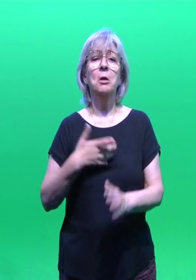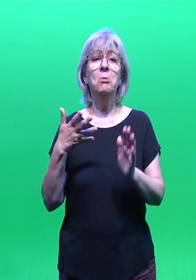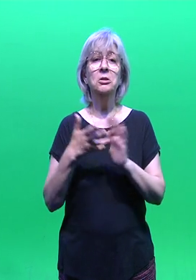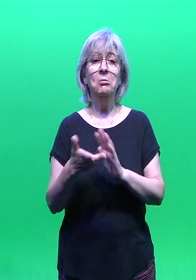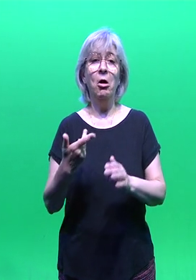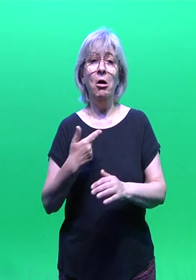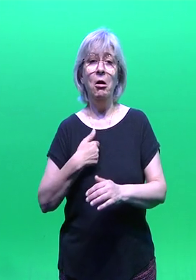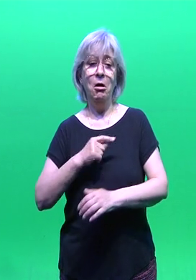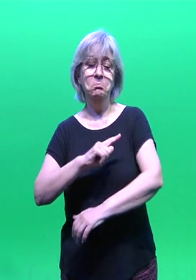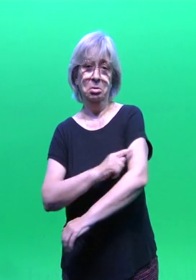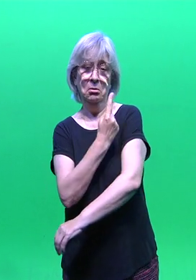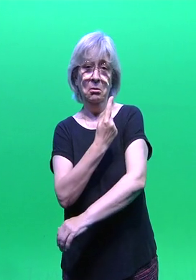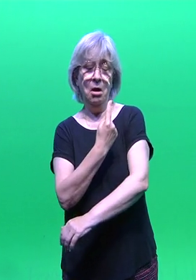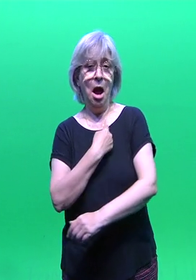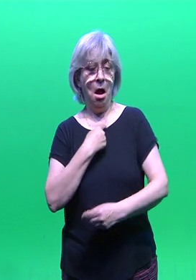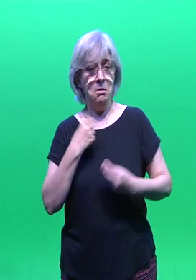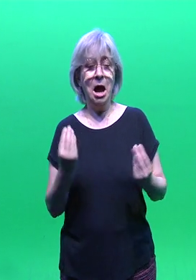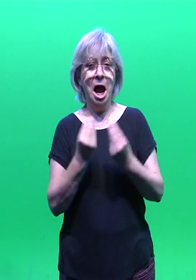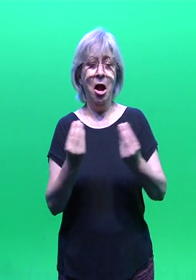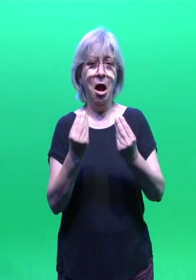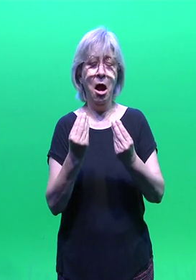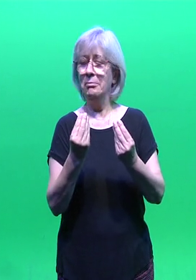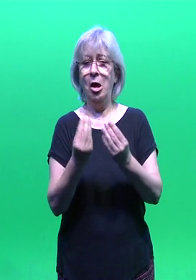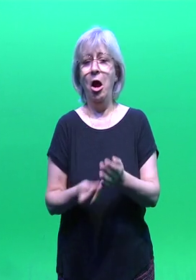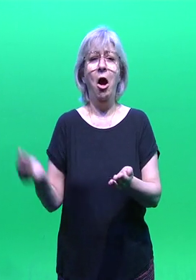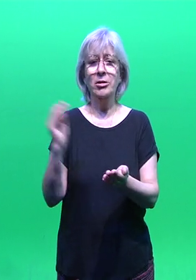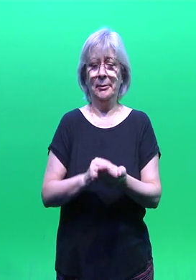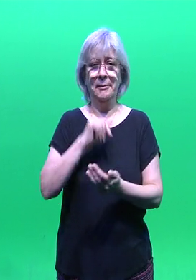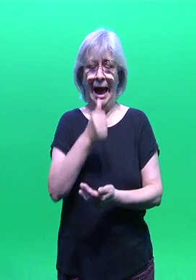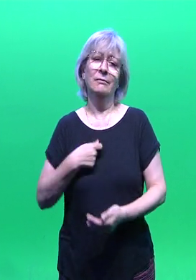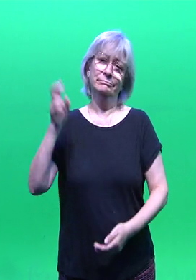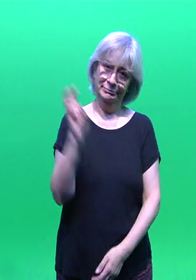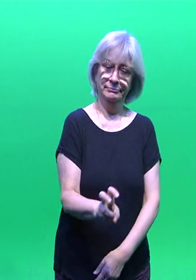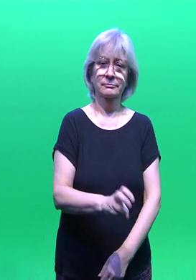Vinc perquè em vaig fer mal, estava millor, però he empitjorat una altra vegada.